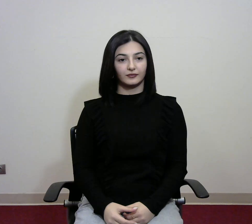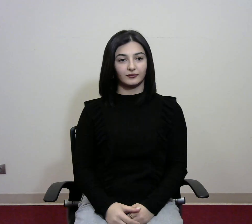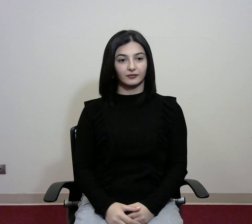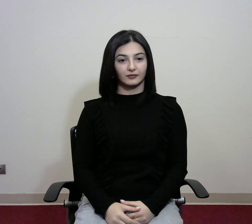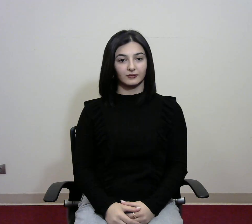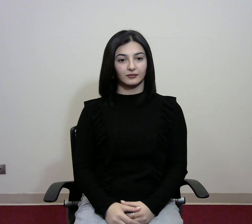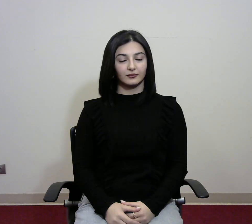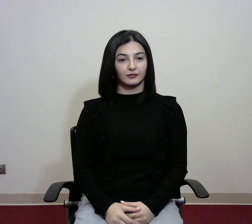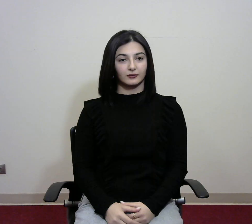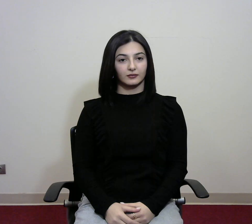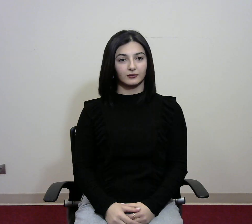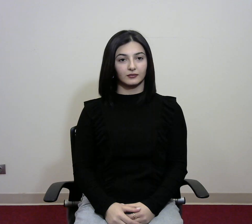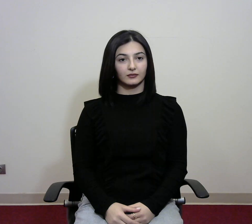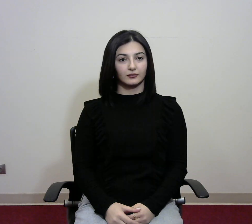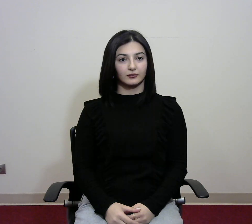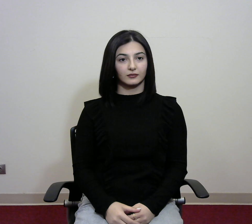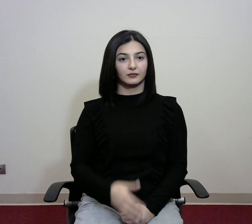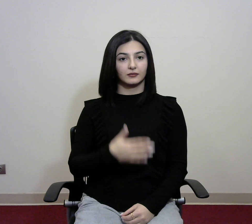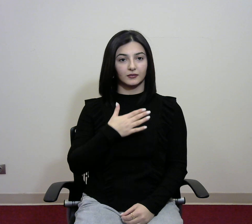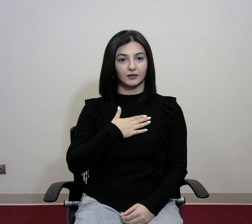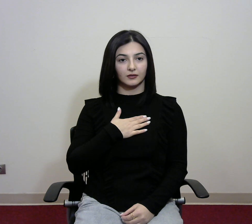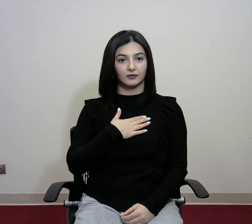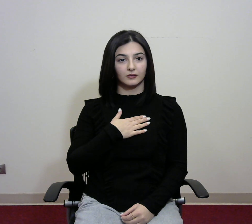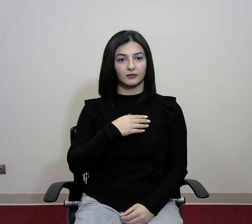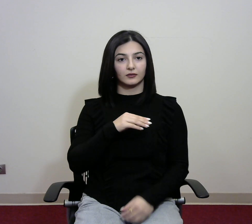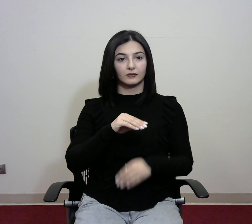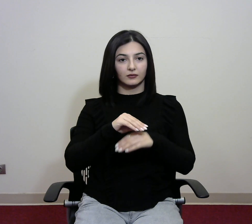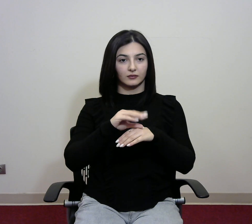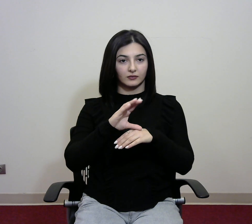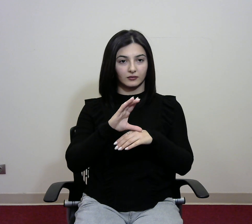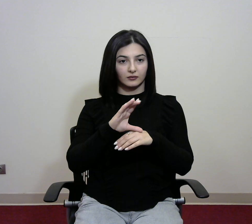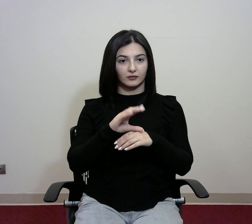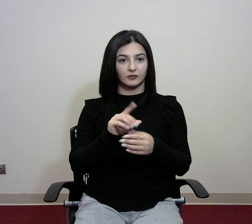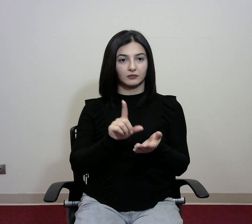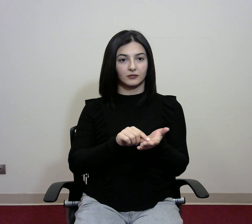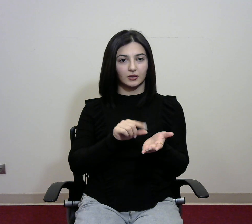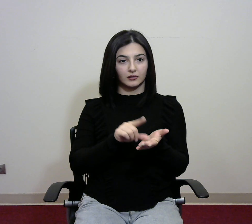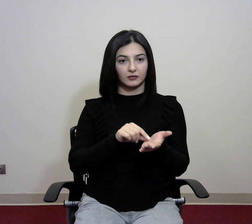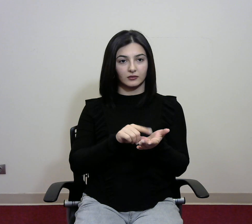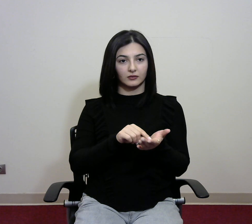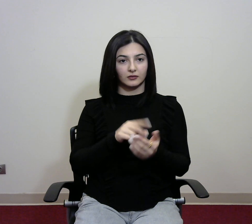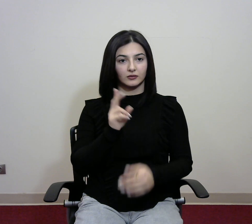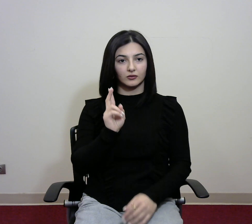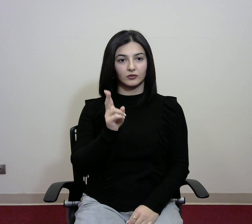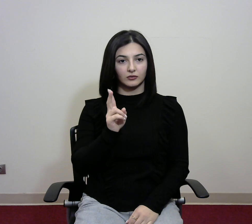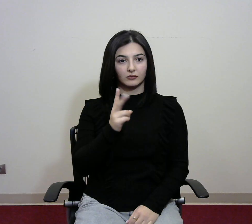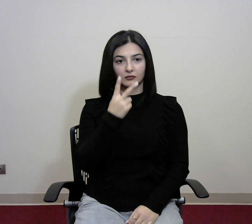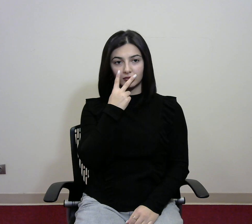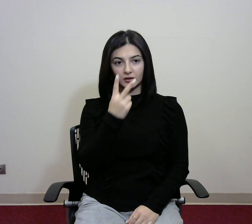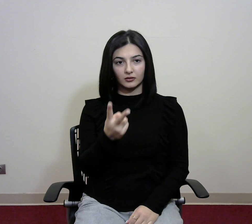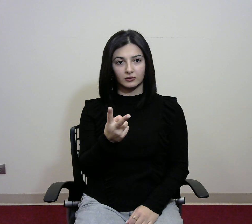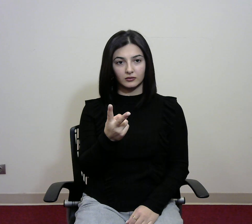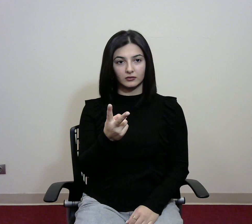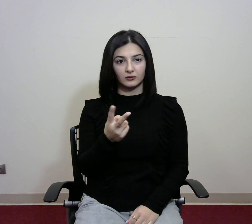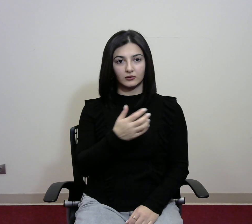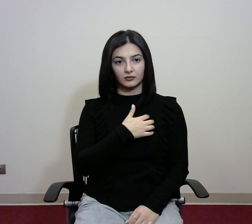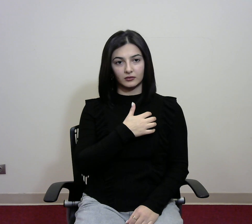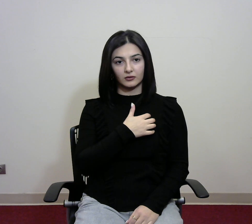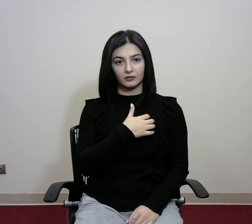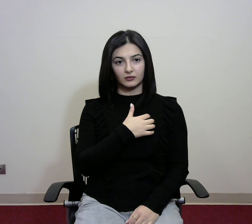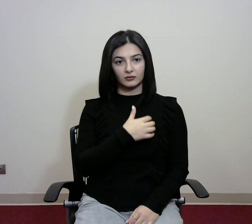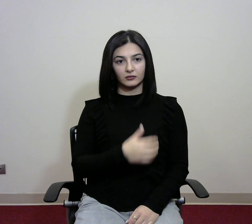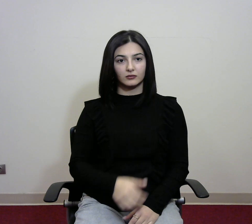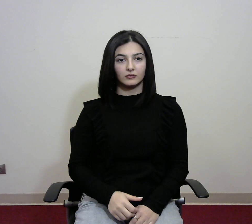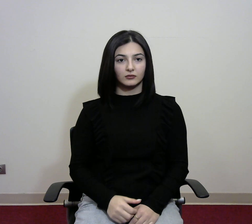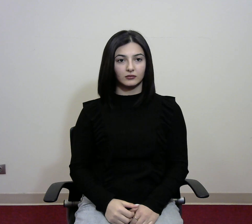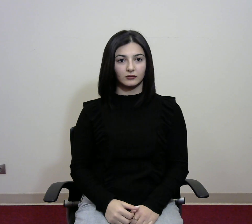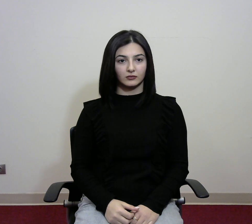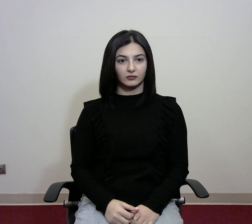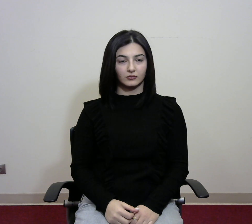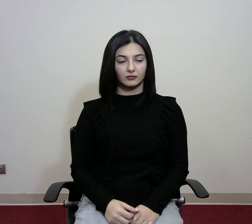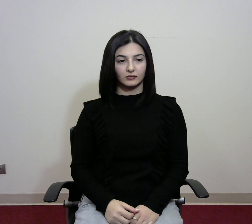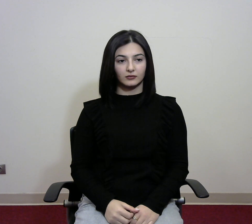Mən yığılmış pensiya kapitalıma baxmaq istəyirəm